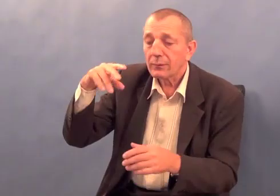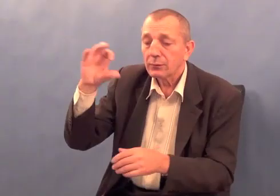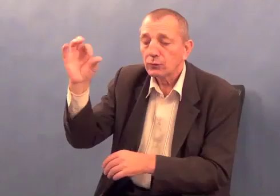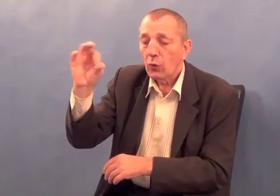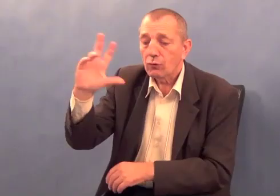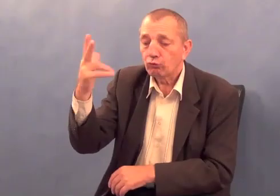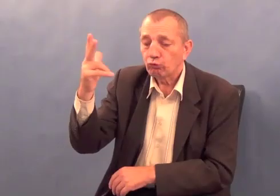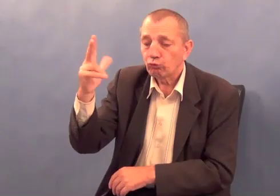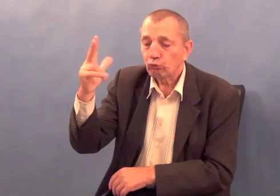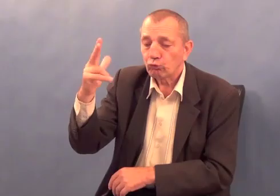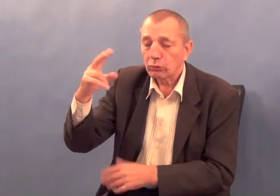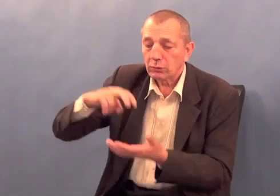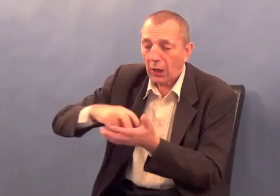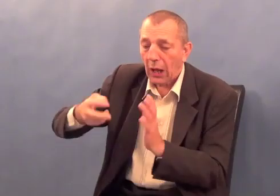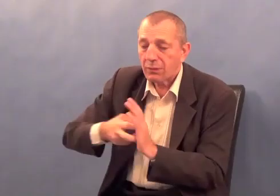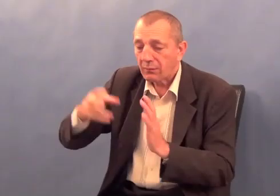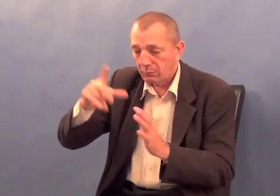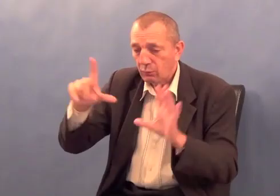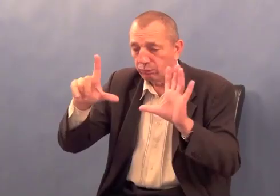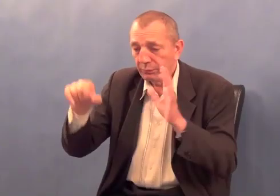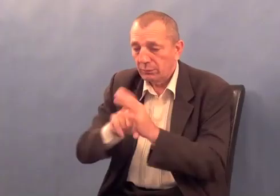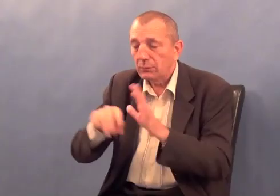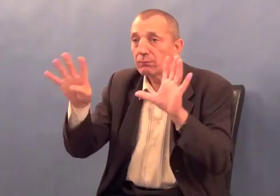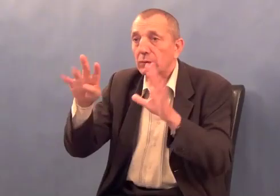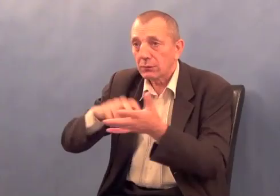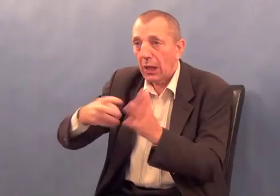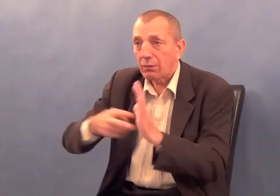Środa, trzeciego - taniec, siódma do dziewiątej taniec.